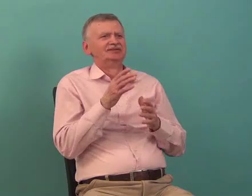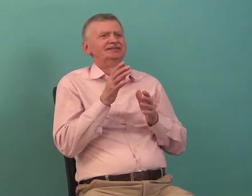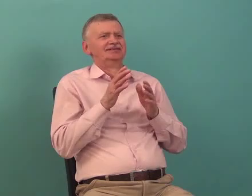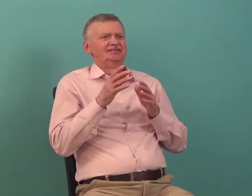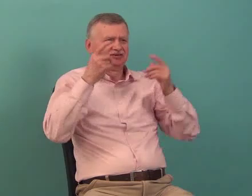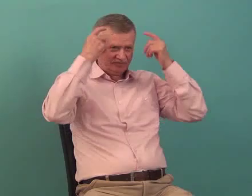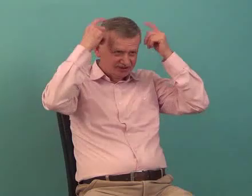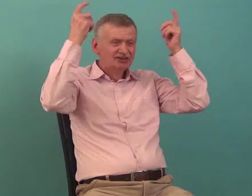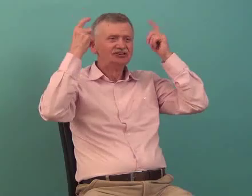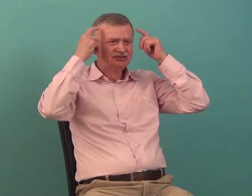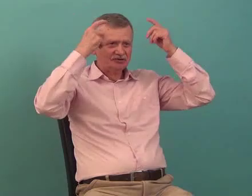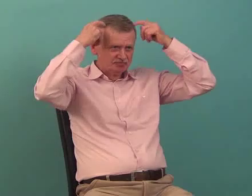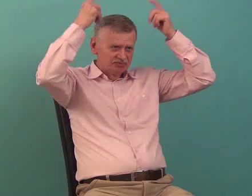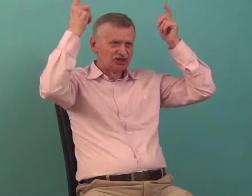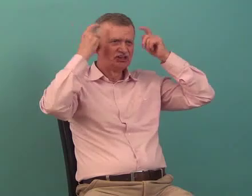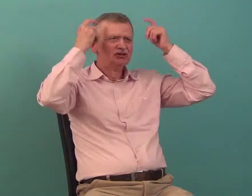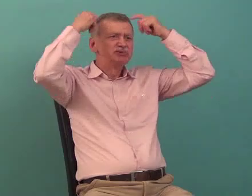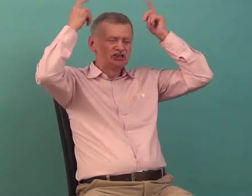Myszka Miki.